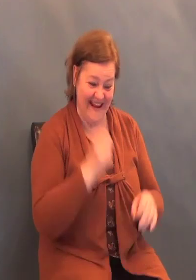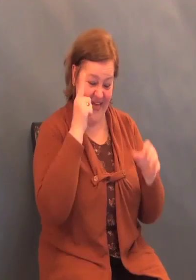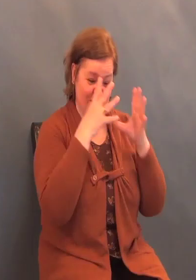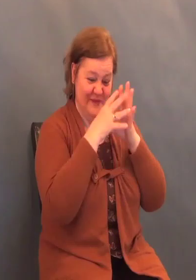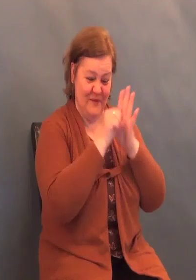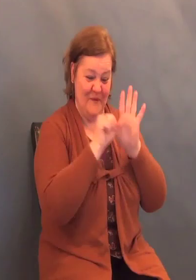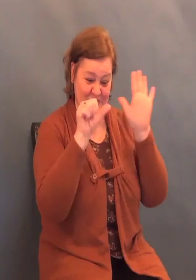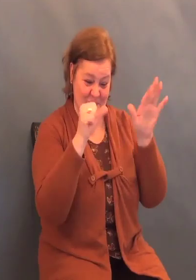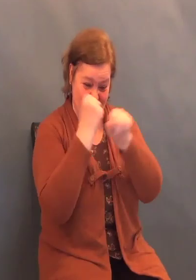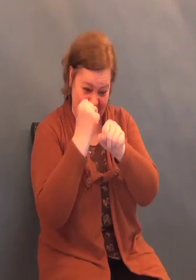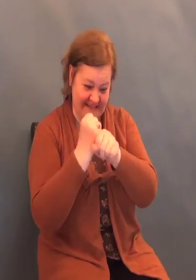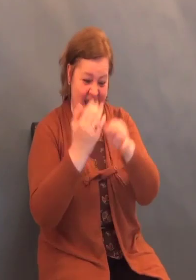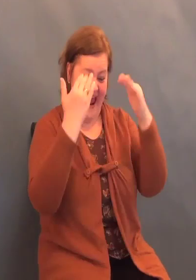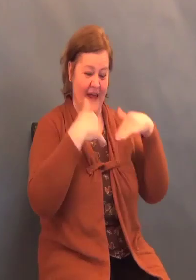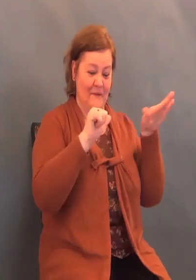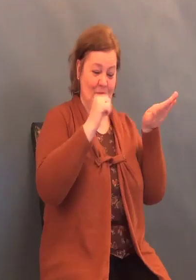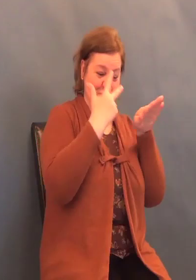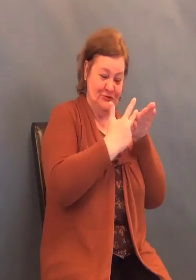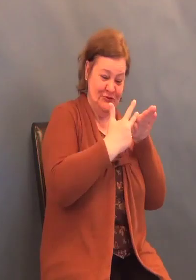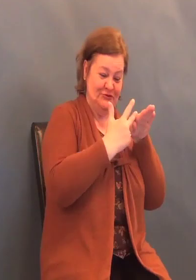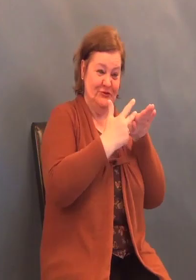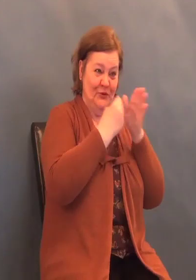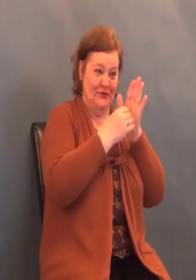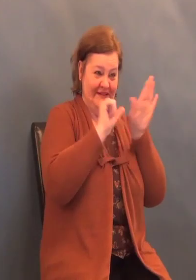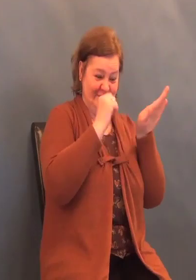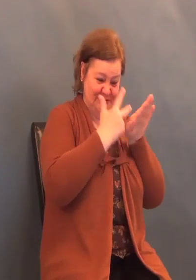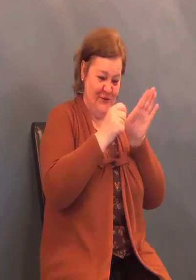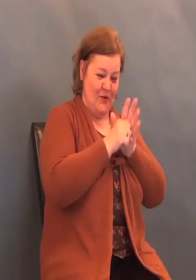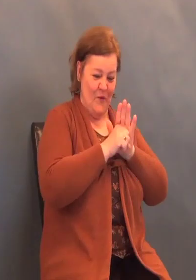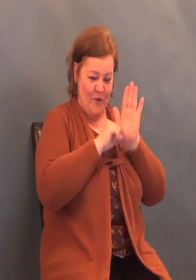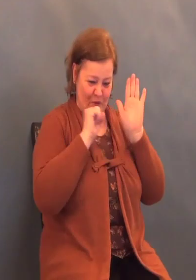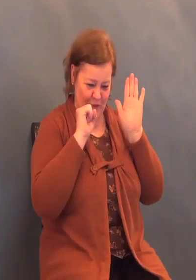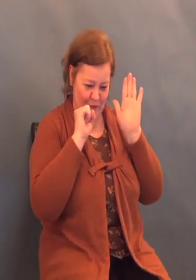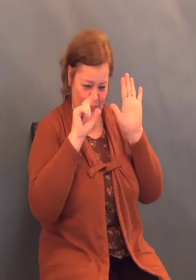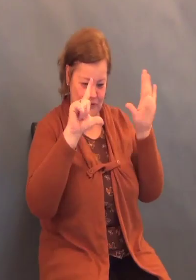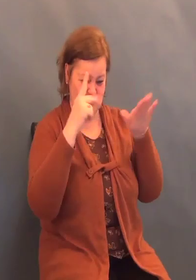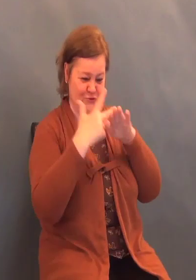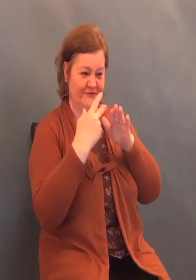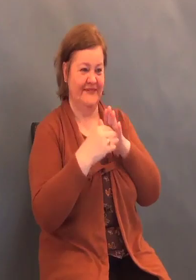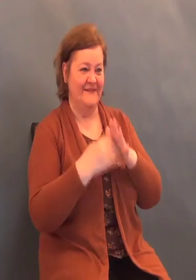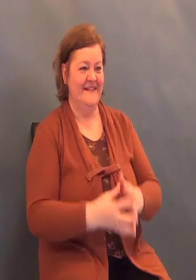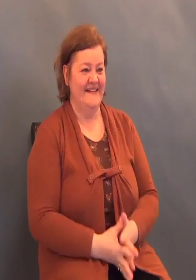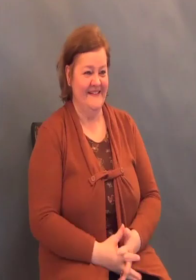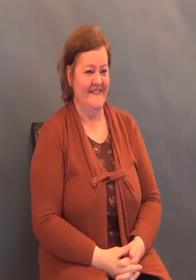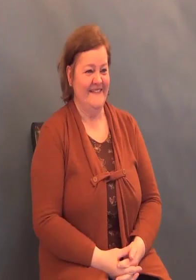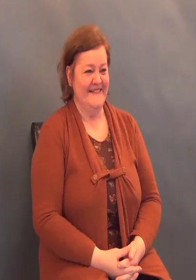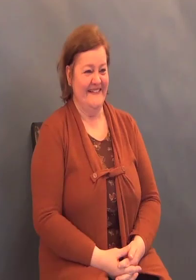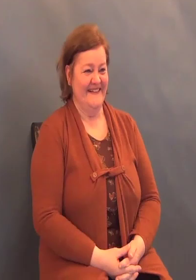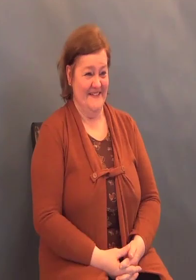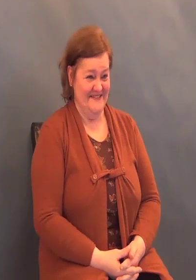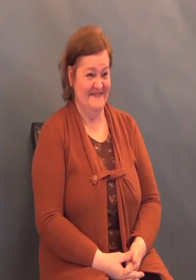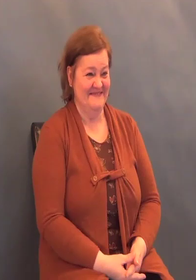Rano, od dziesiątej do szóstej praca, potem szósta trzydzieści na zakupy... od szóstej trzydzieści do siódmej trzydzieści zakupy.